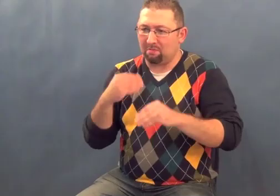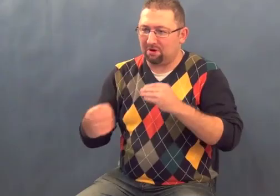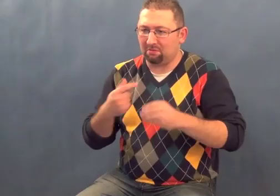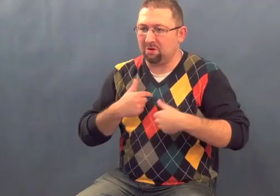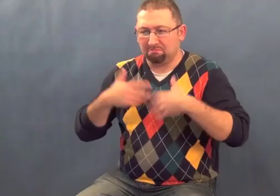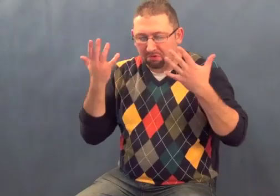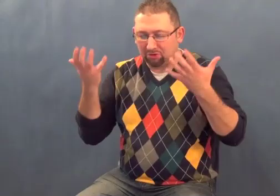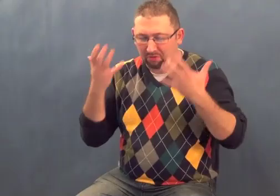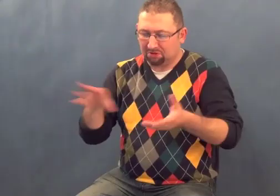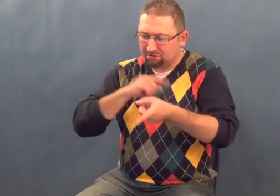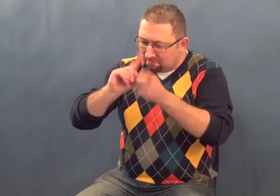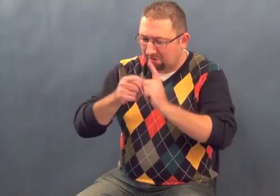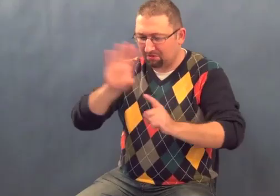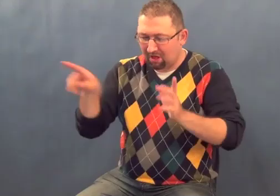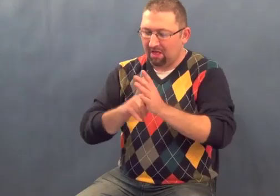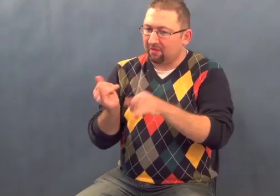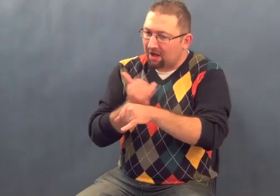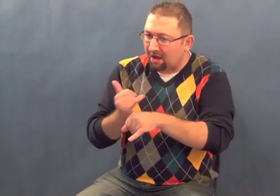Ja chcę się razem spotkać z wami na kawie.